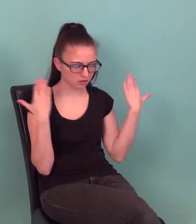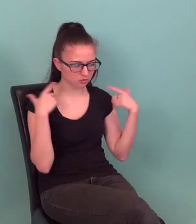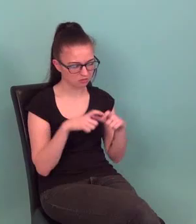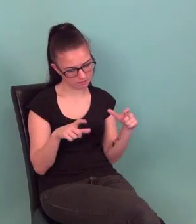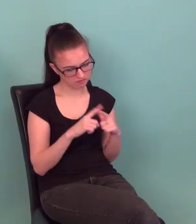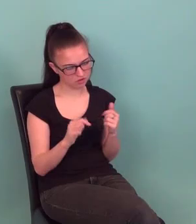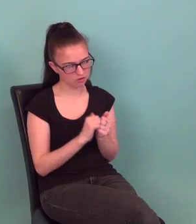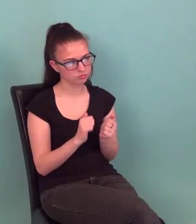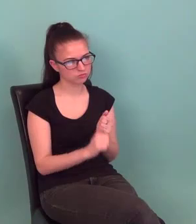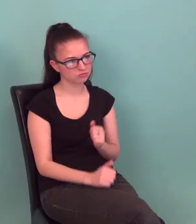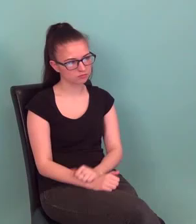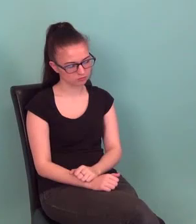W parku nie wolno niszczyć ławek.